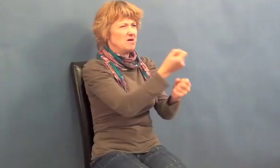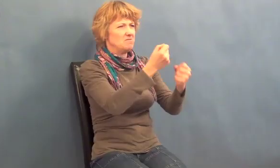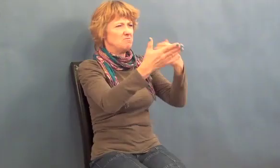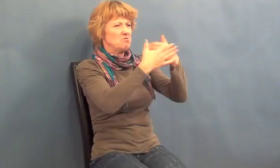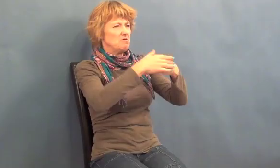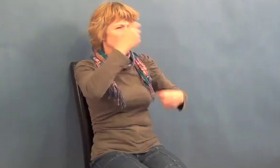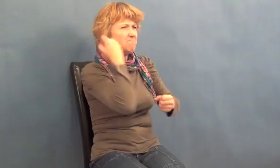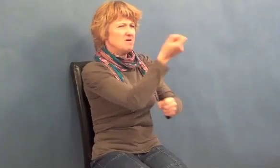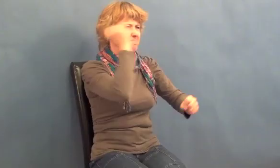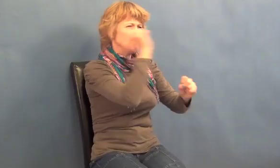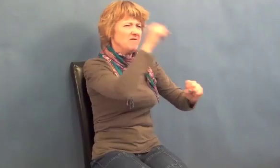Jest zamknięte, puka mocno, wali.